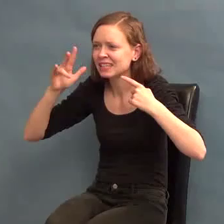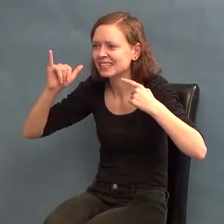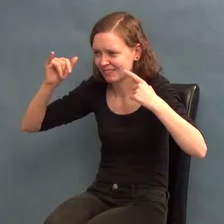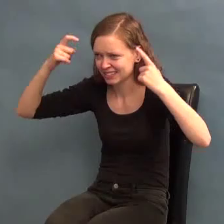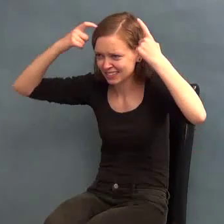Miki.